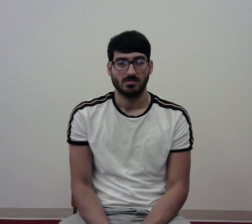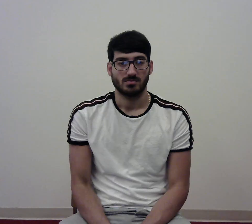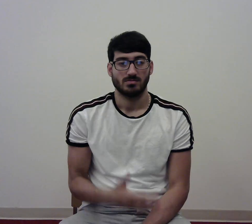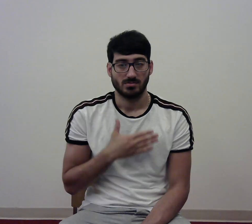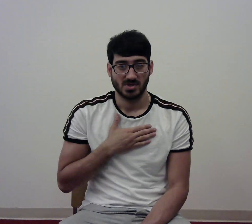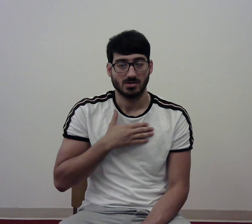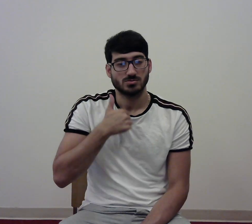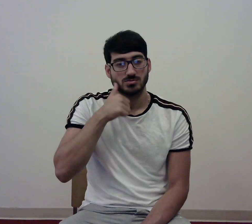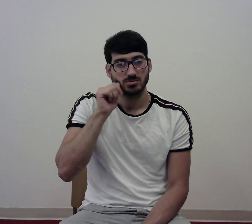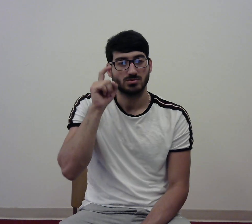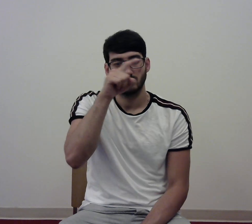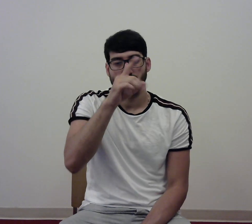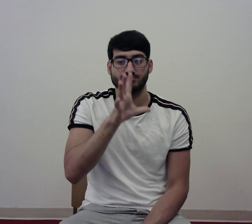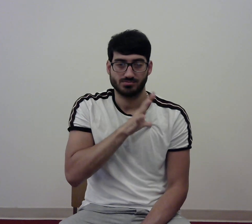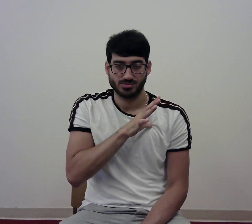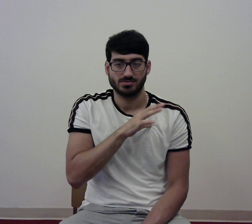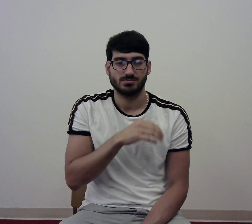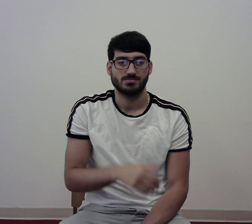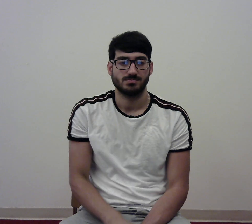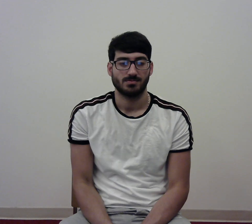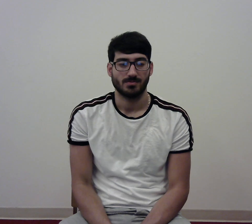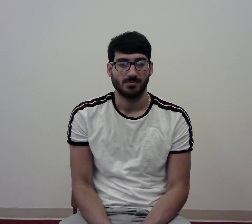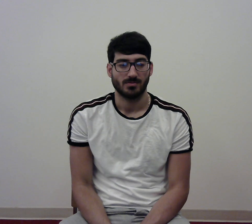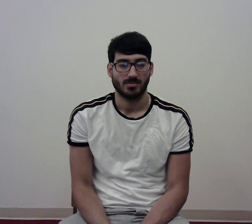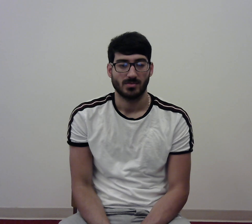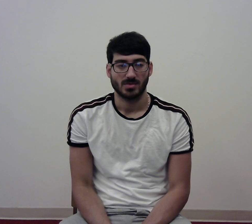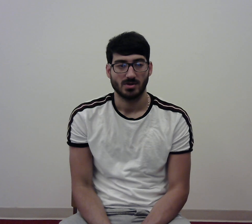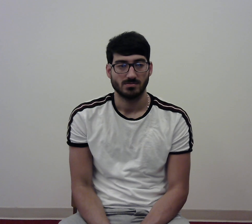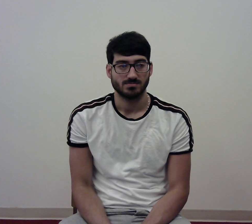Mən orda dünən olmuşam